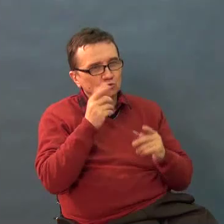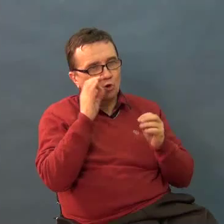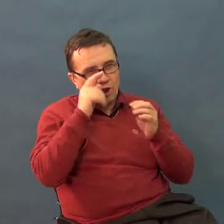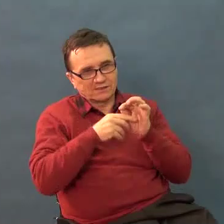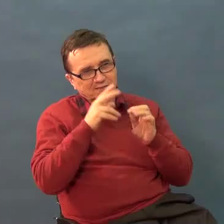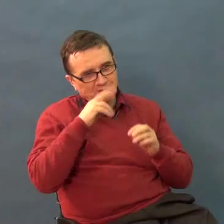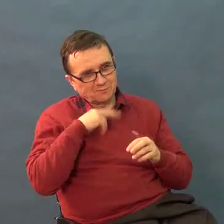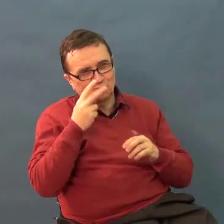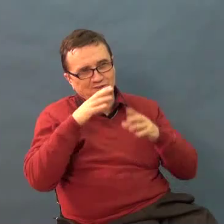Za drugim razem musi dokładnie trafić.